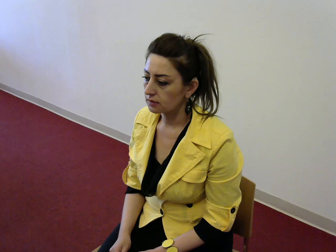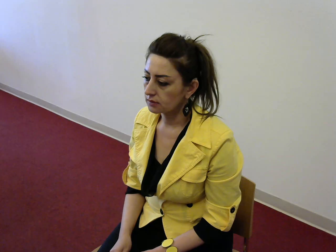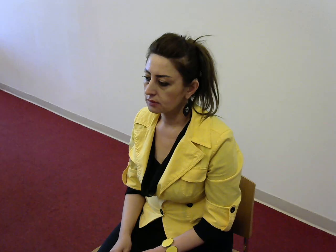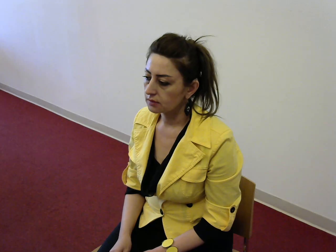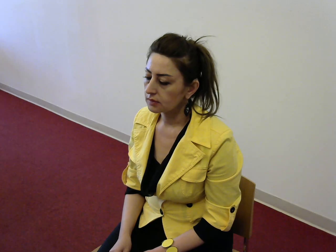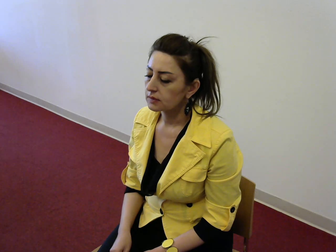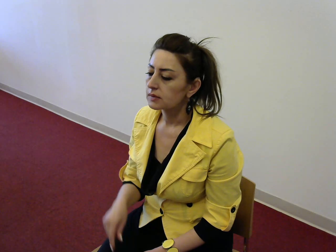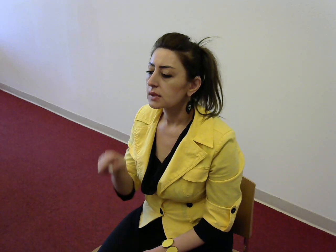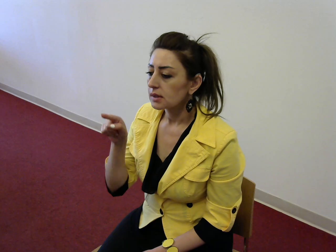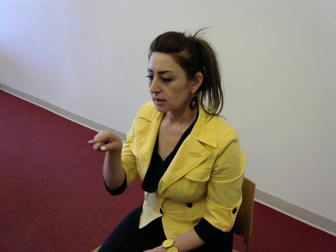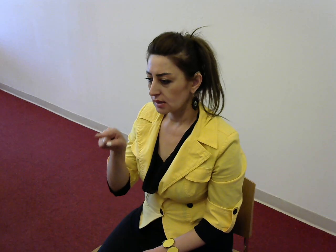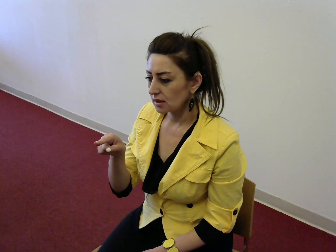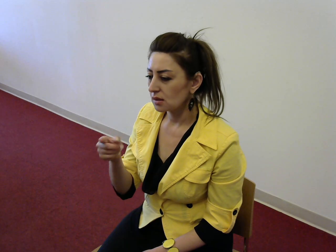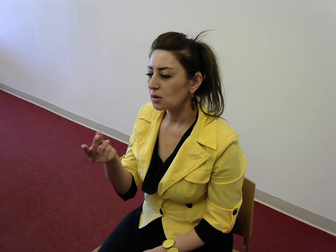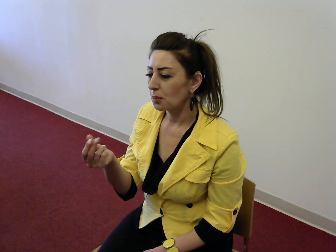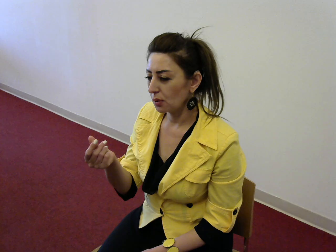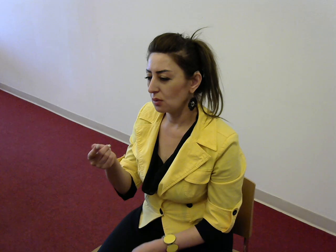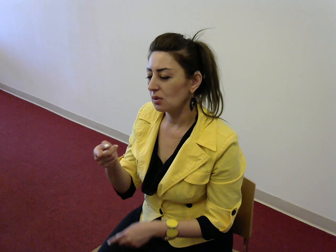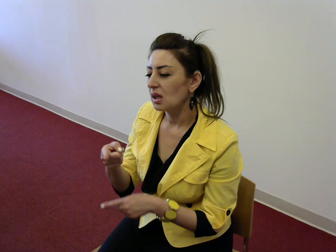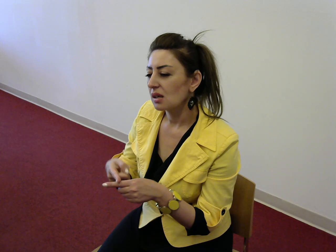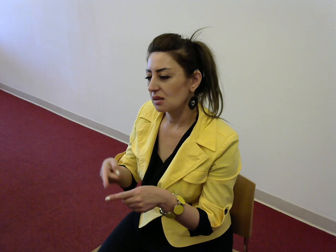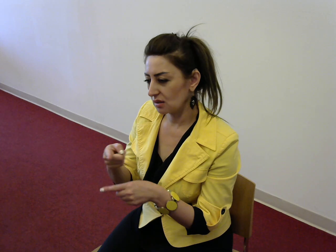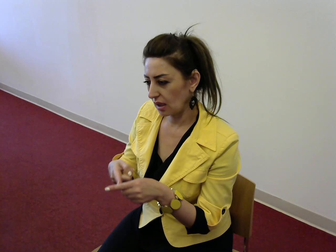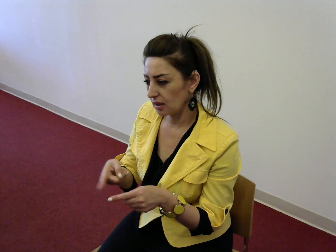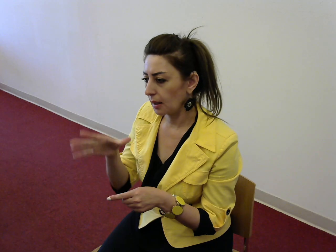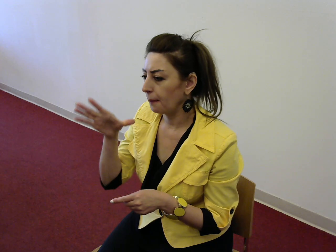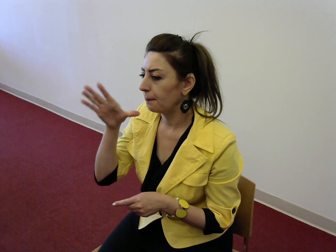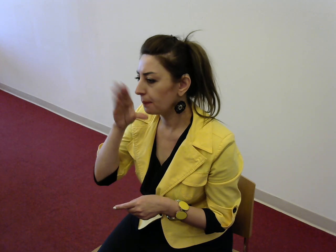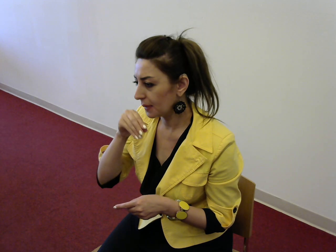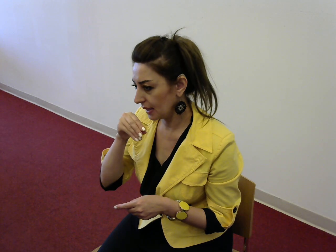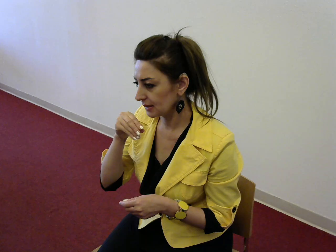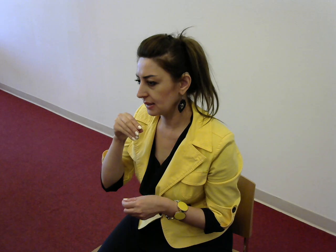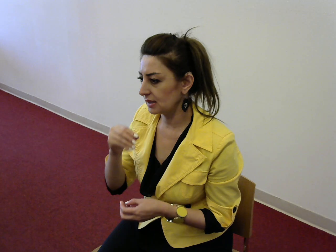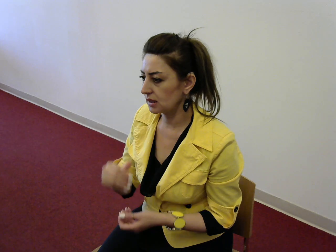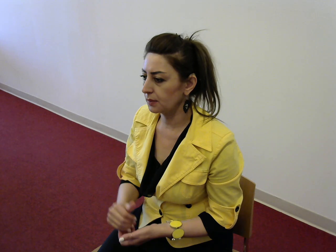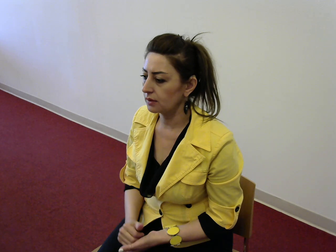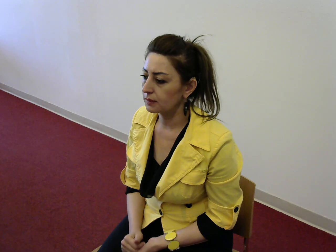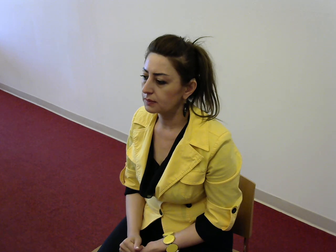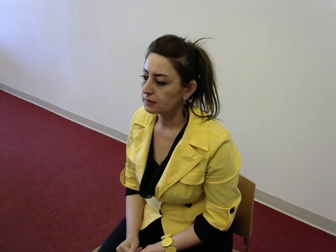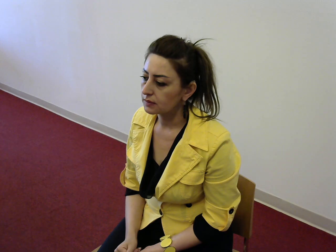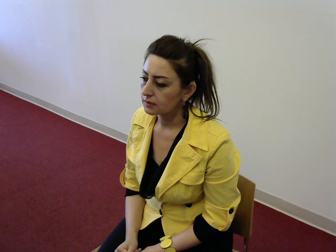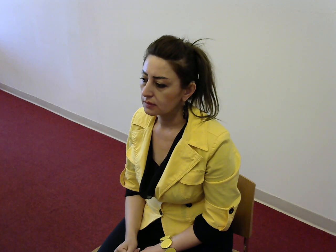Siz pulu xırdalaya bilərsinizmi?